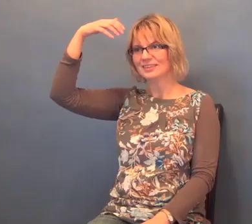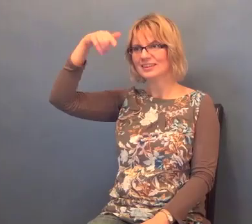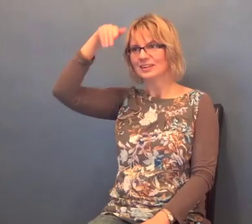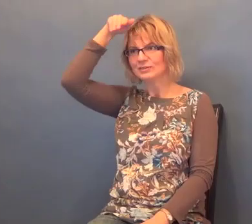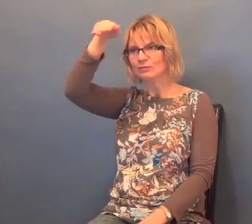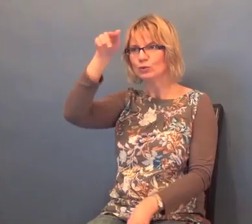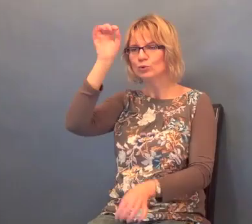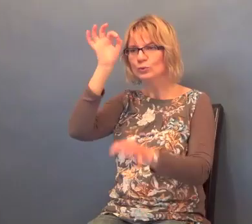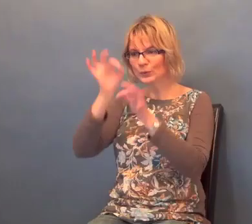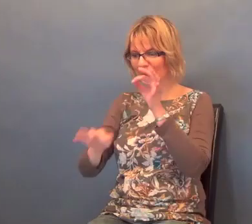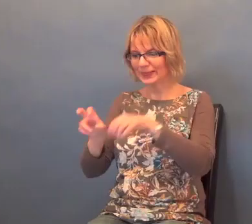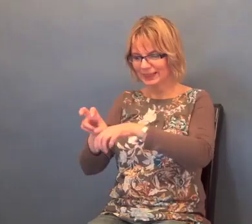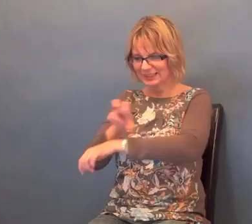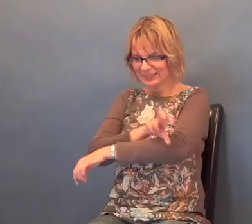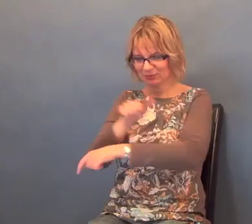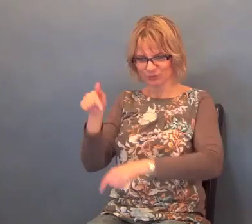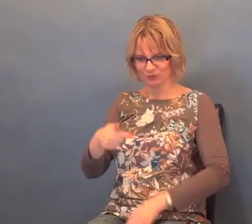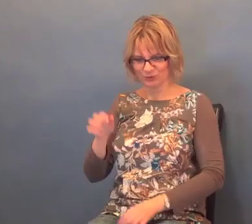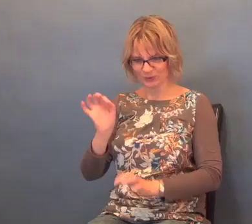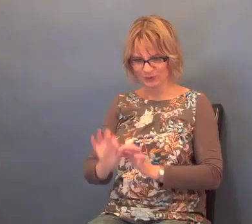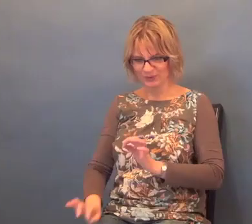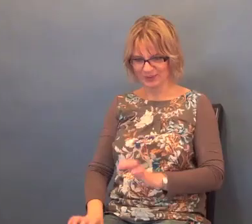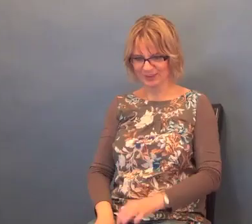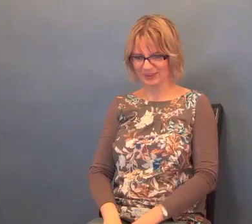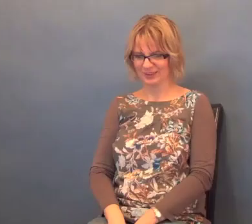Z daszkiem, konkretny, techniczny musi być.